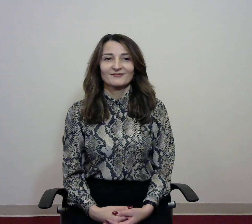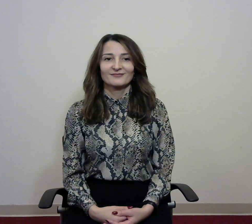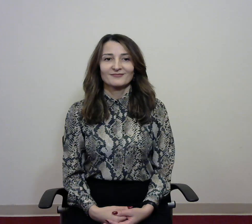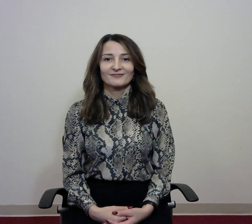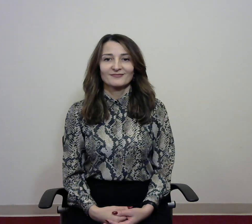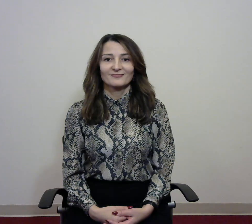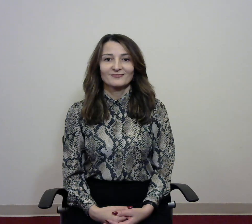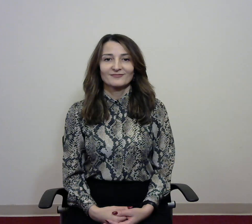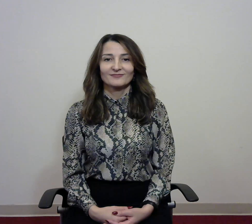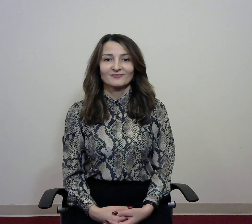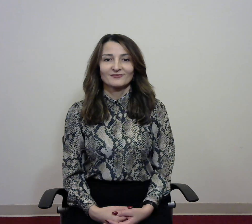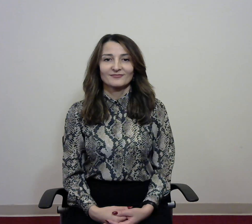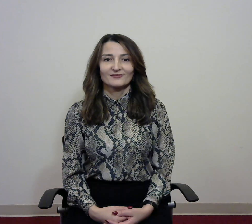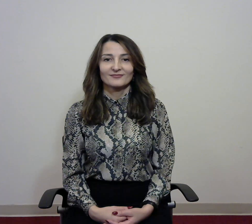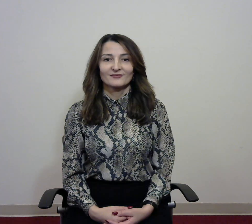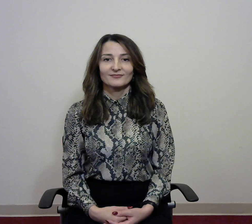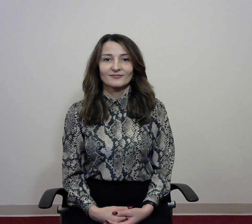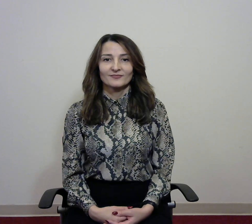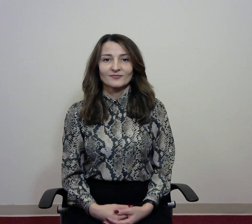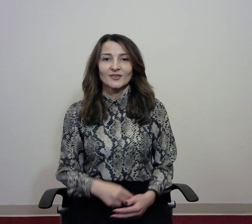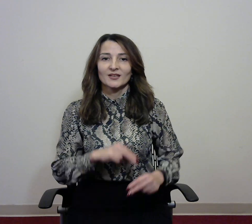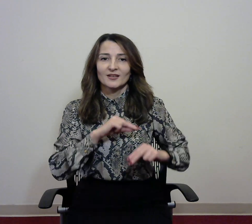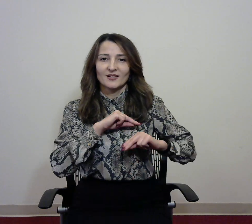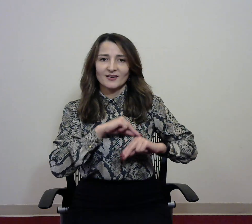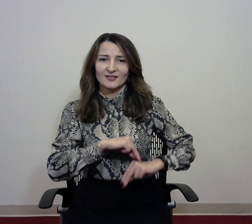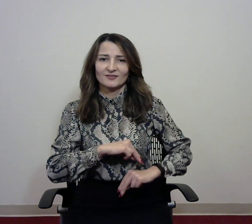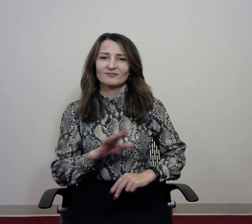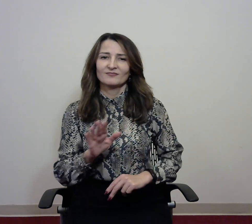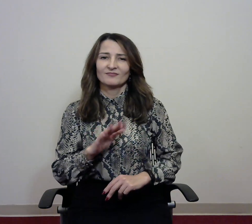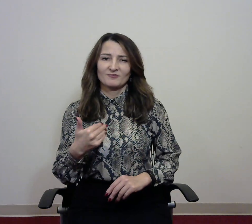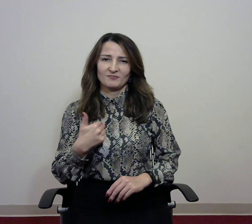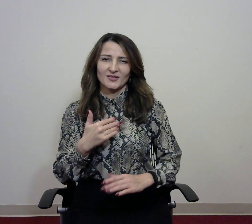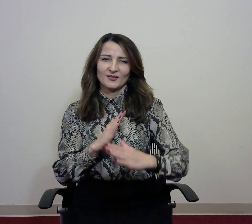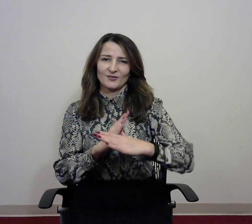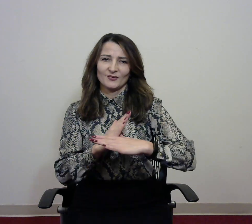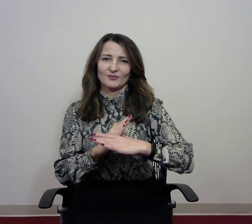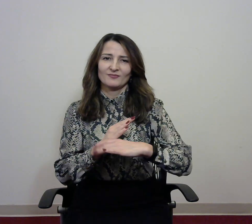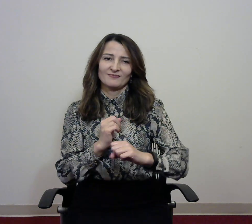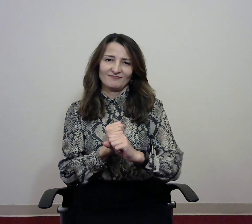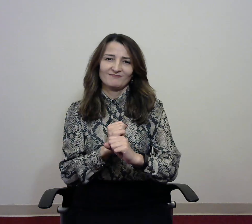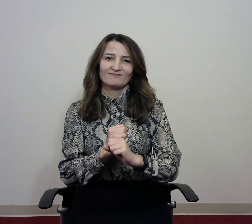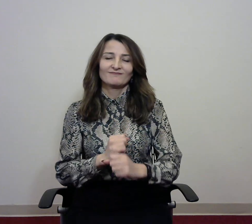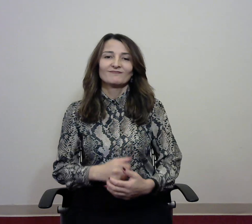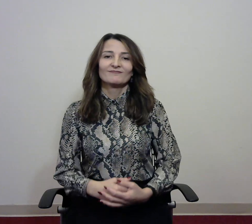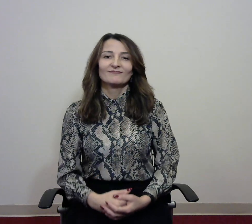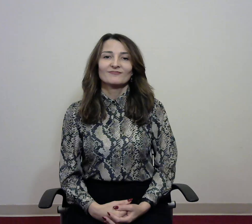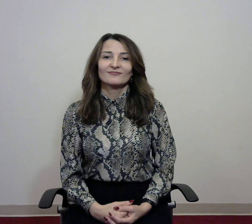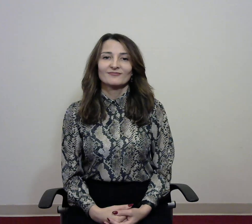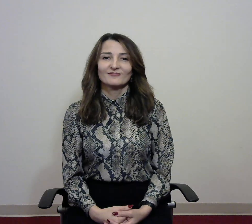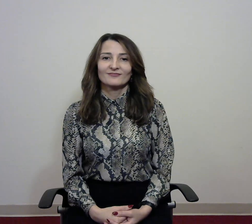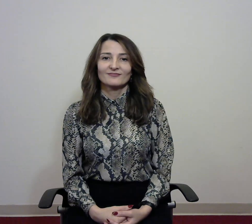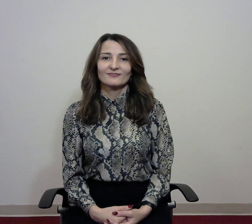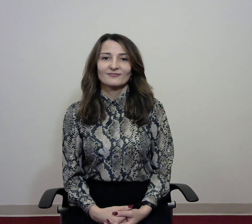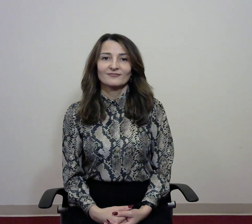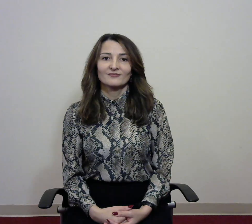Zəhmət olmasa, mənə kömək edin